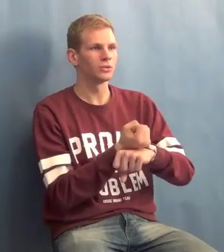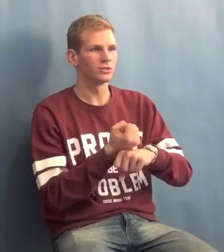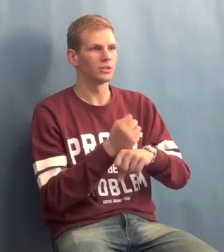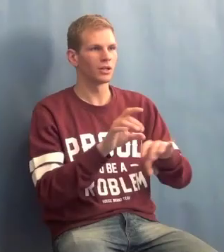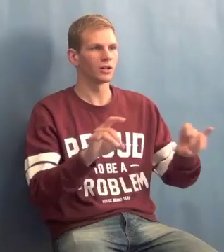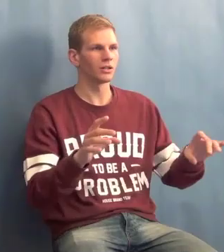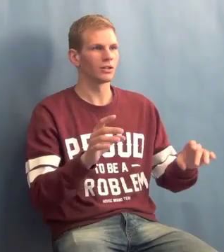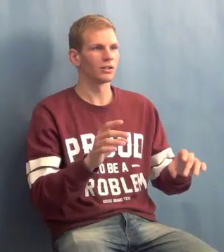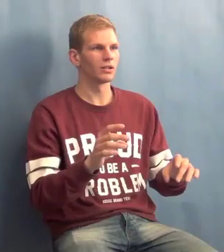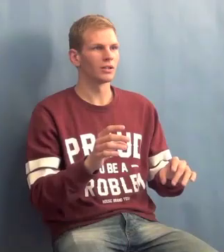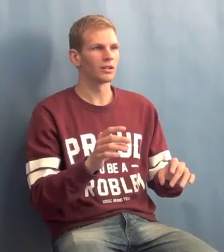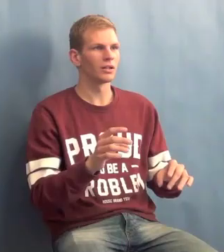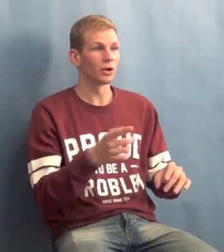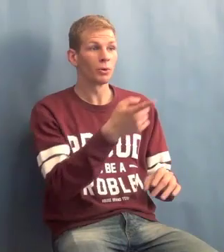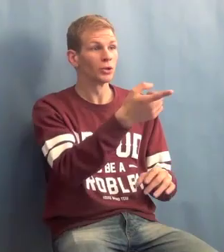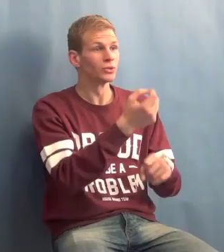Trucizna, zarazki.